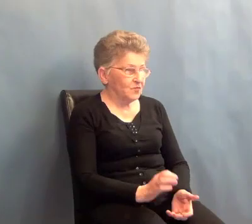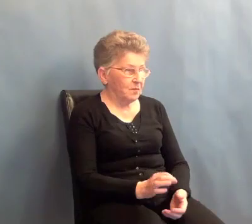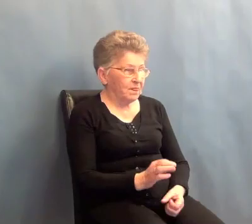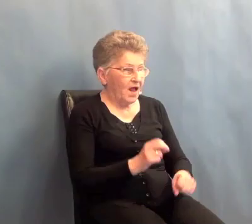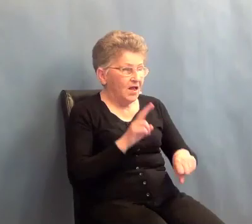Dobrze.